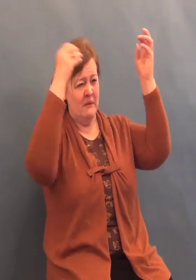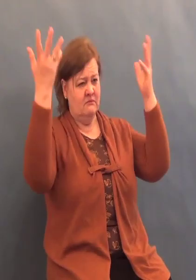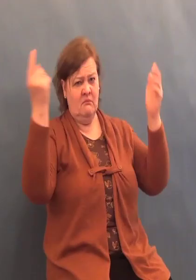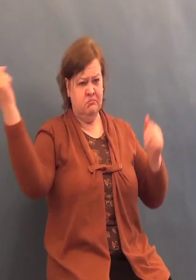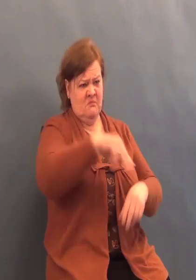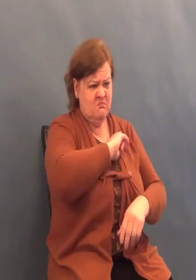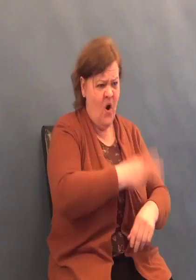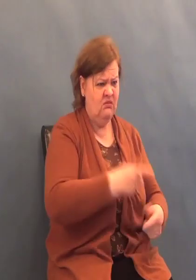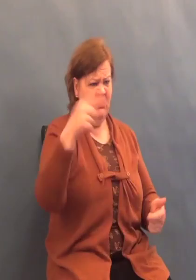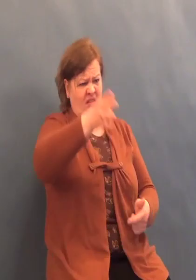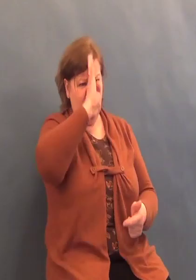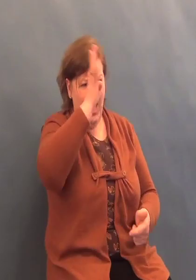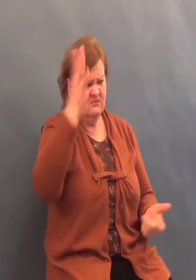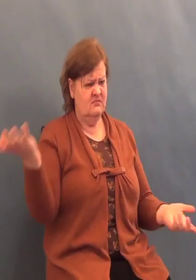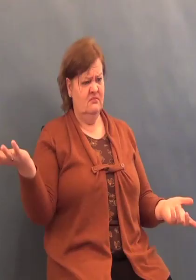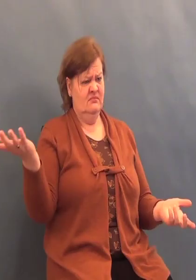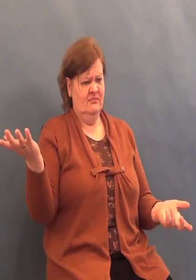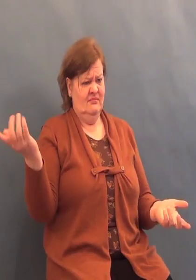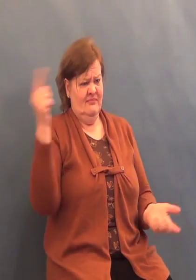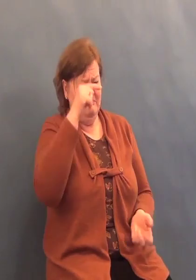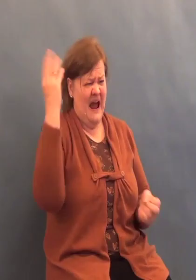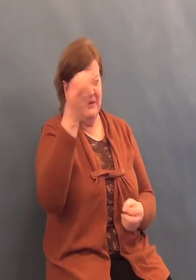Przyjeżdżają policja, straż pożarna..., syreny świetlne.